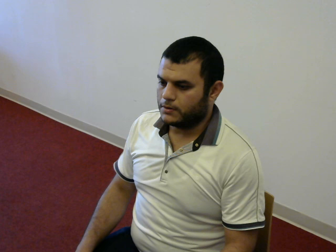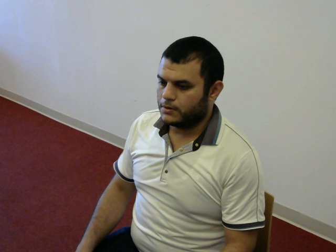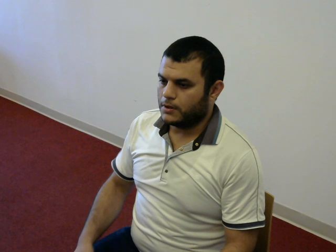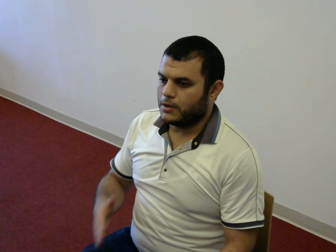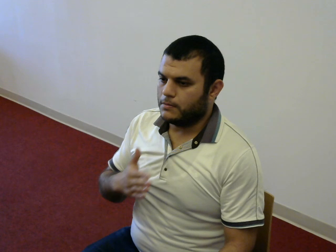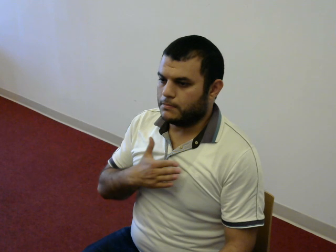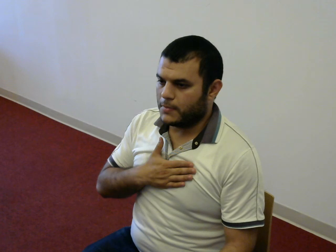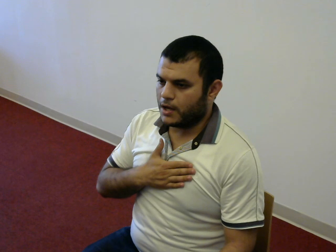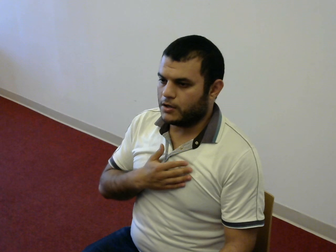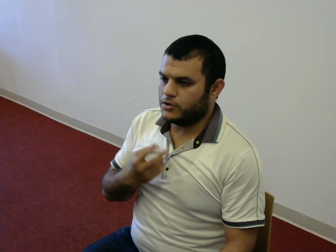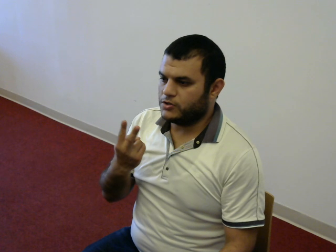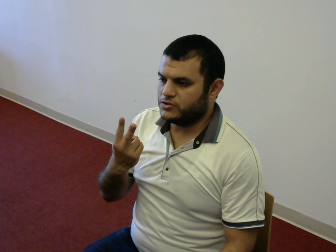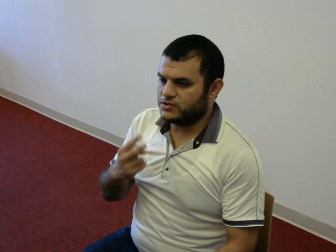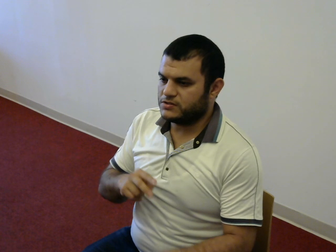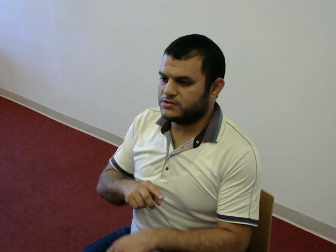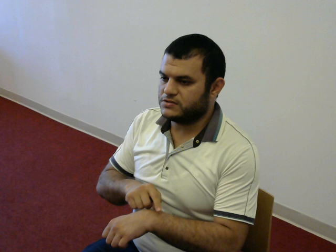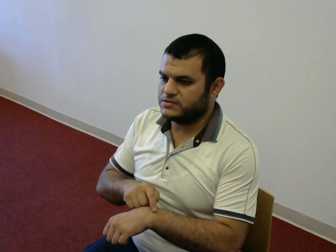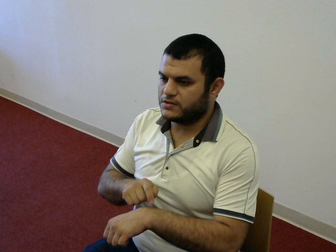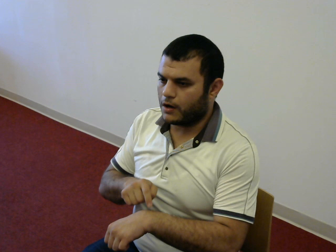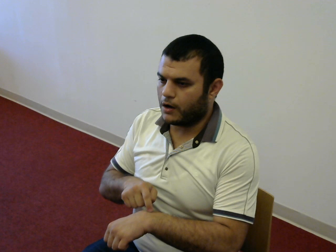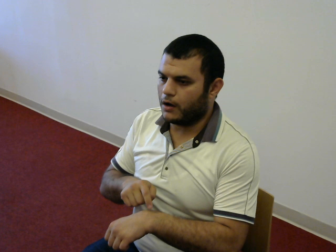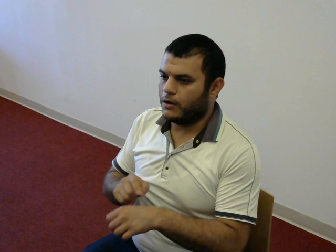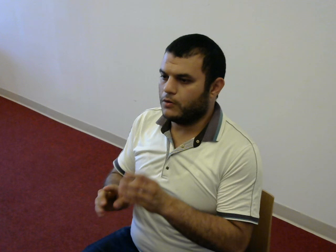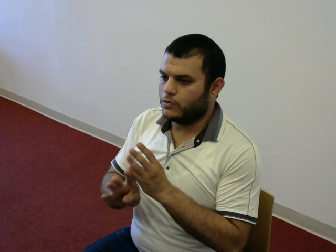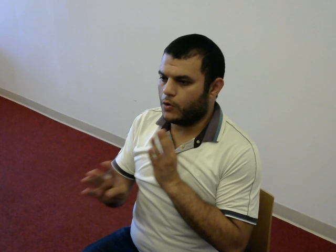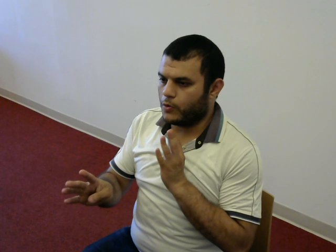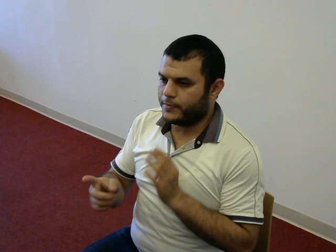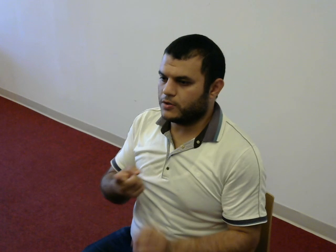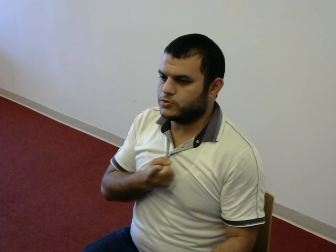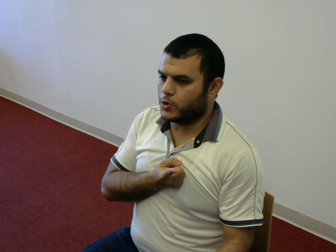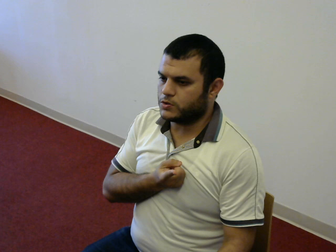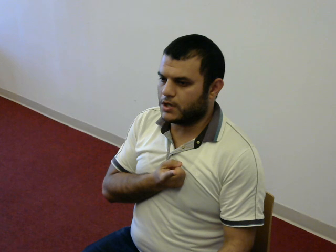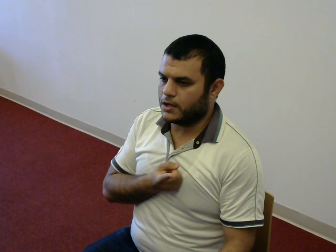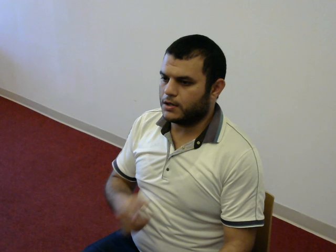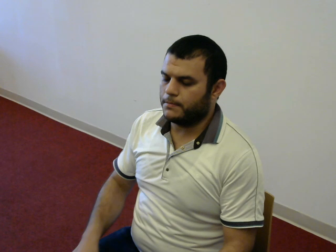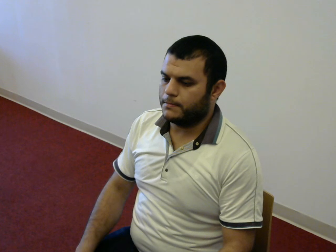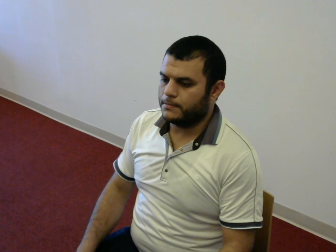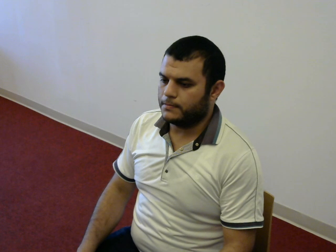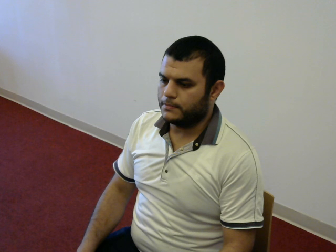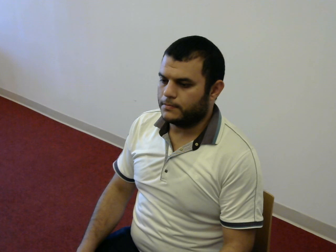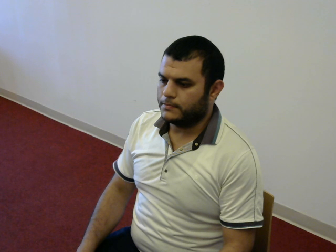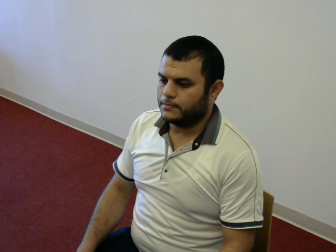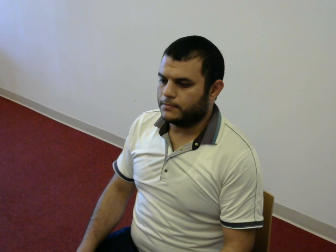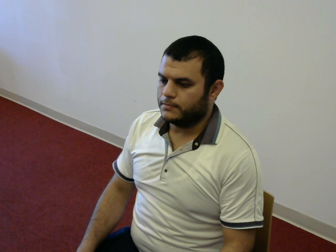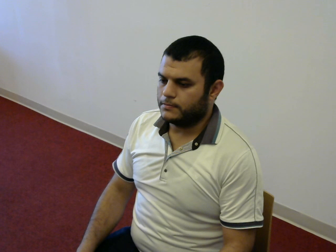Mən iki saatdır növbədə gözləyirəm